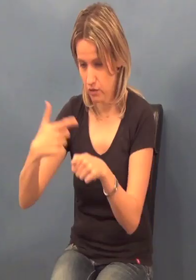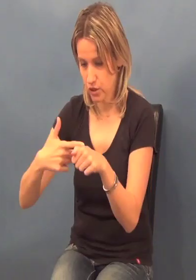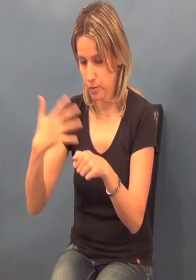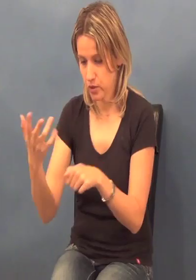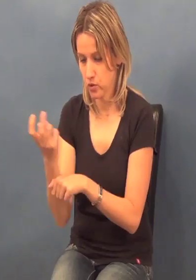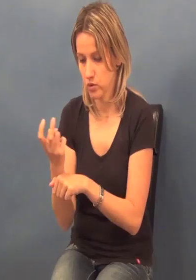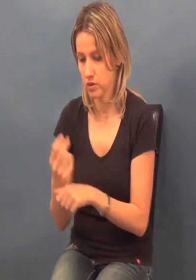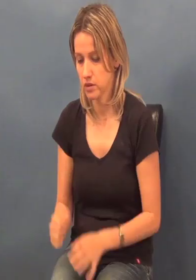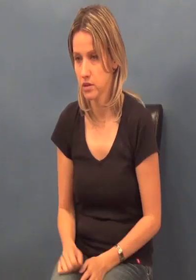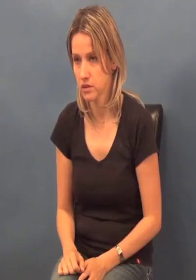Dwudziesty piąty lutego.